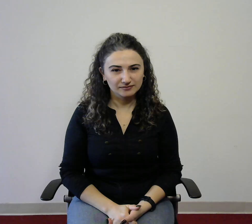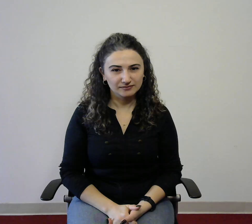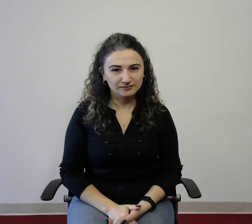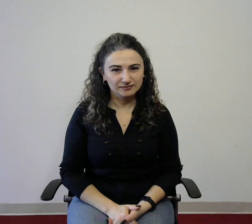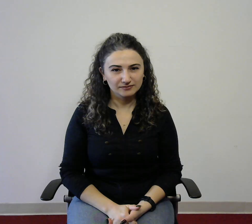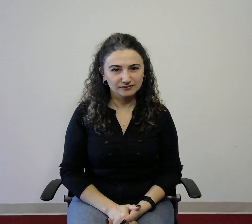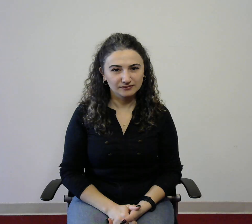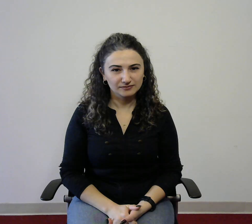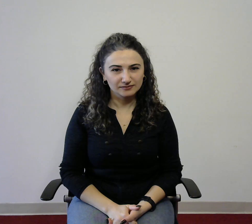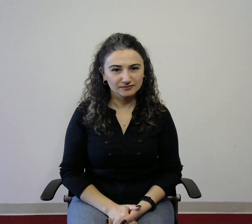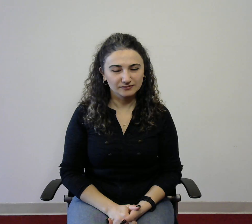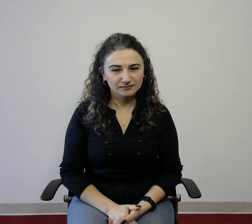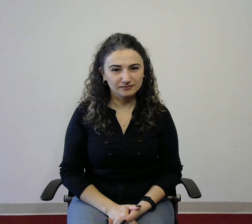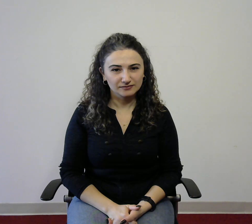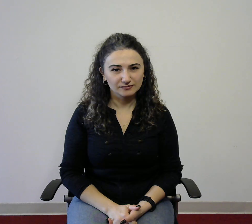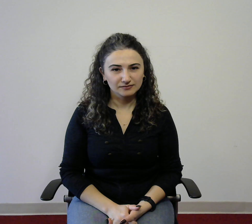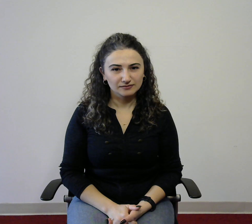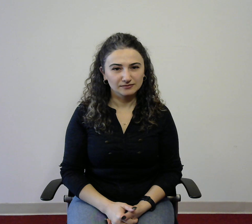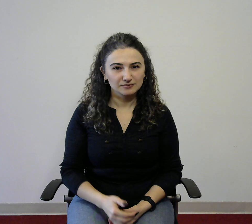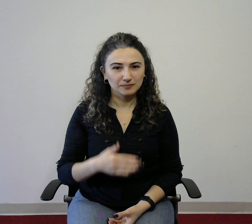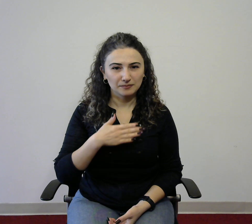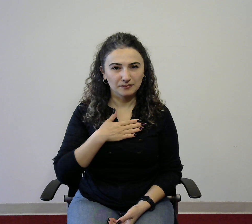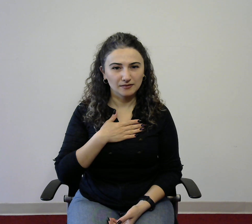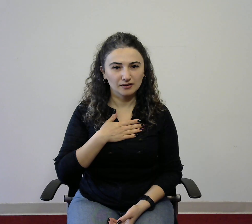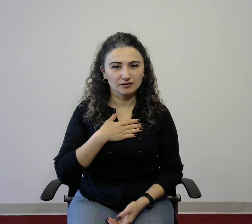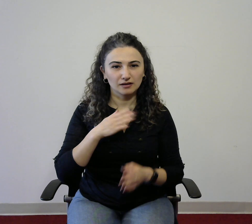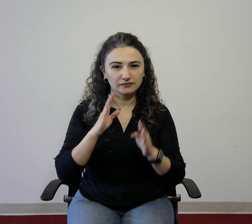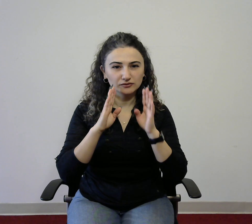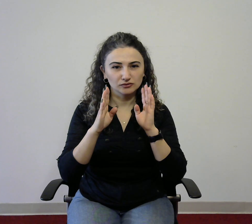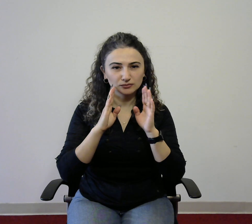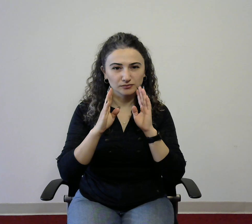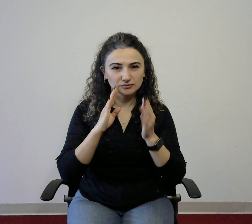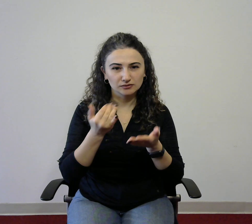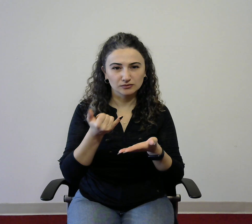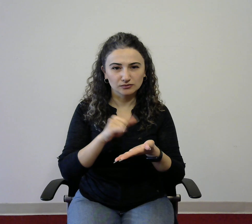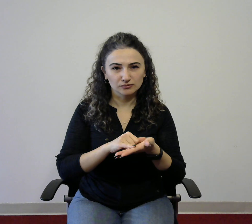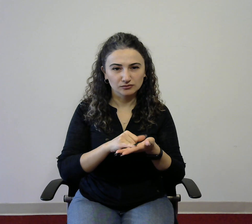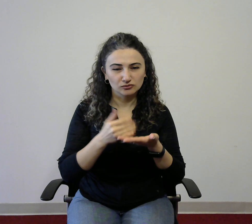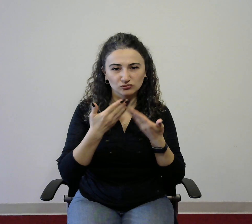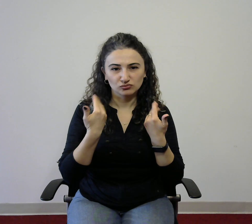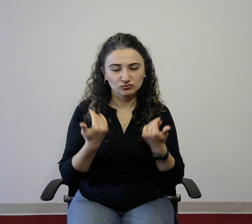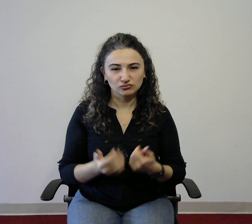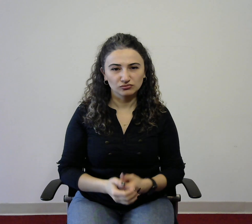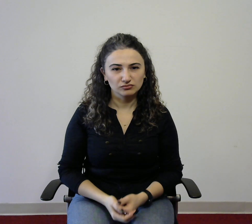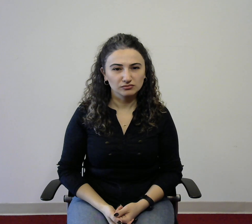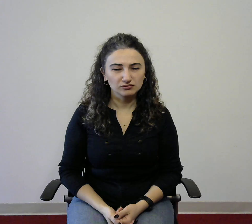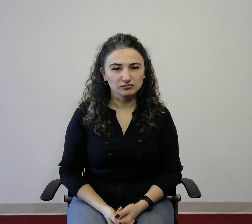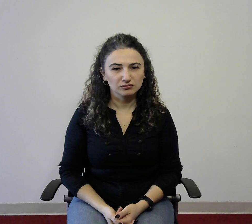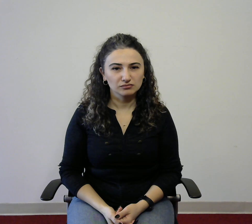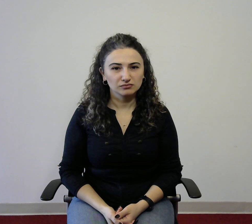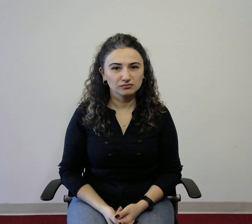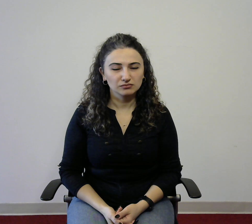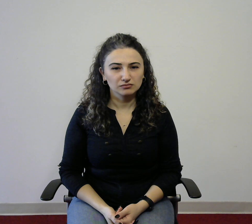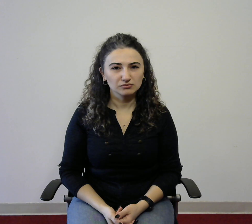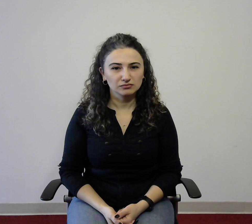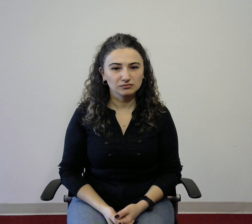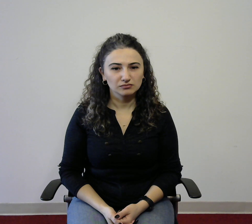Mənim Facebook hesabım yoxdur